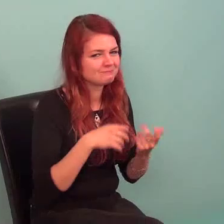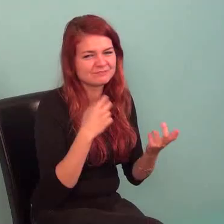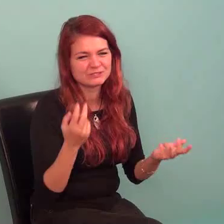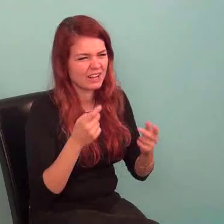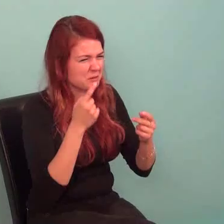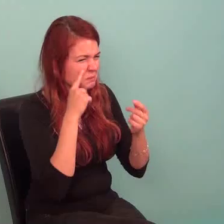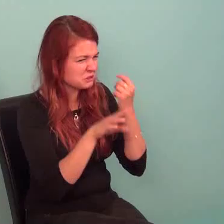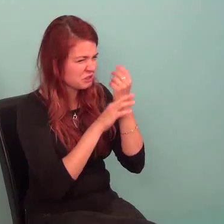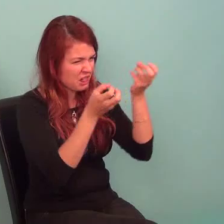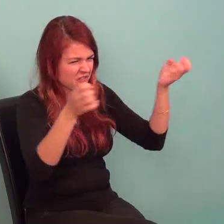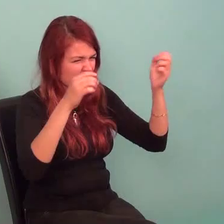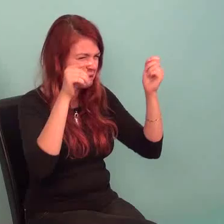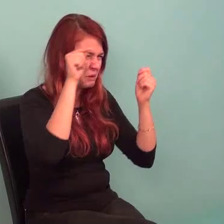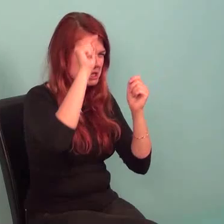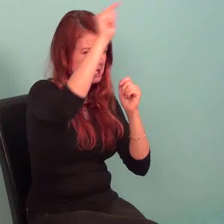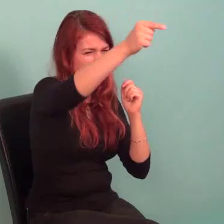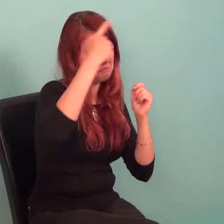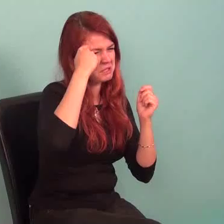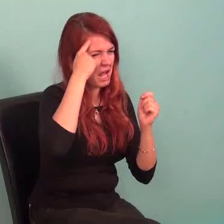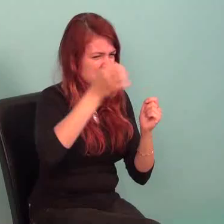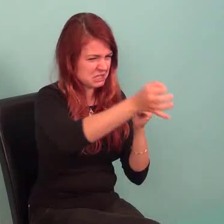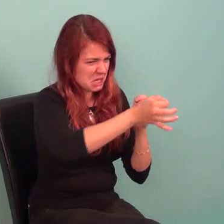Zauważył drzewo z gałęziami i pomyślał, że może tam jest jezioro.